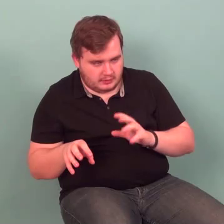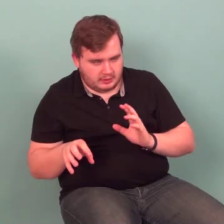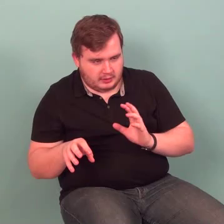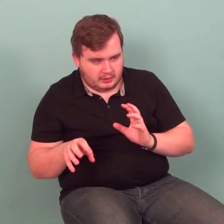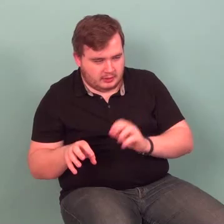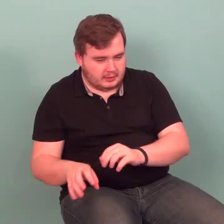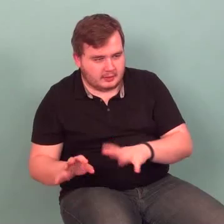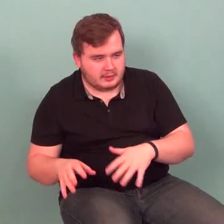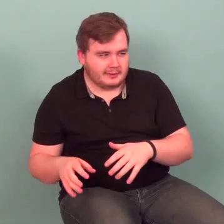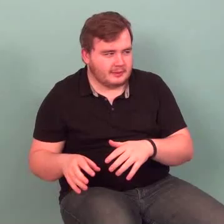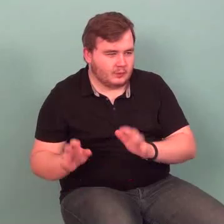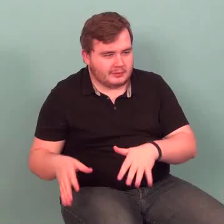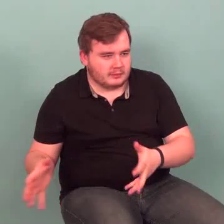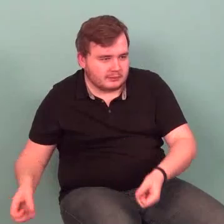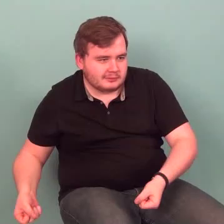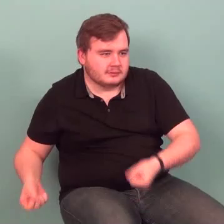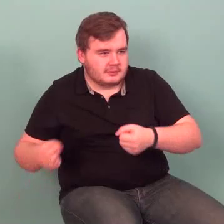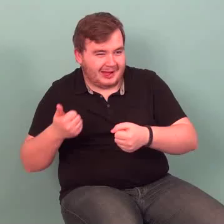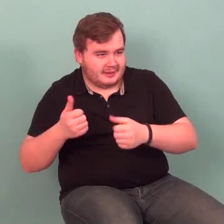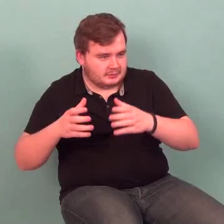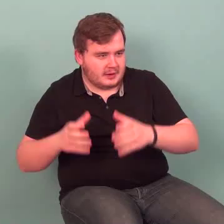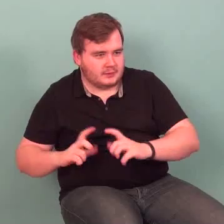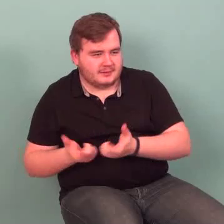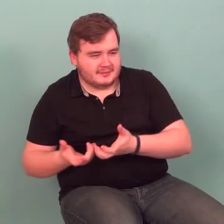Odkłada ją szybko i bierze cały kosz.